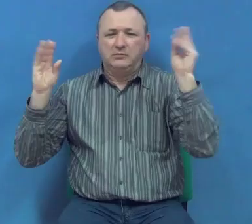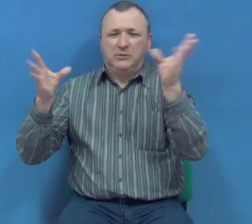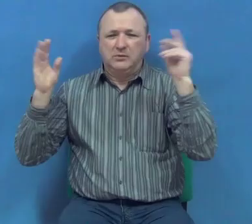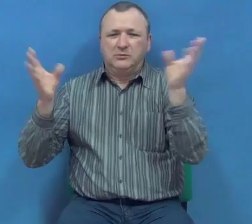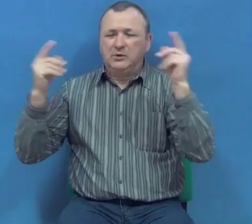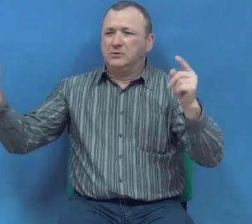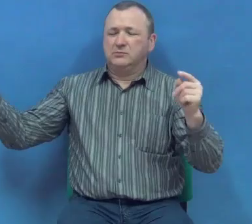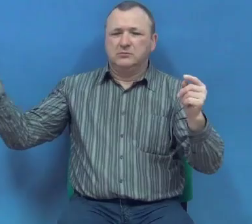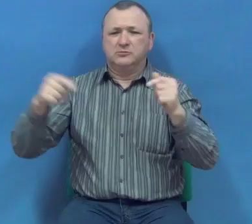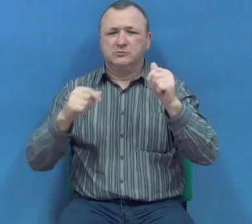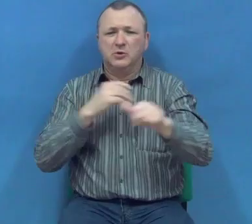Nie wiedzieli o co chodzi.